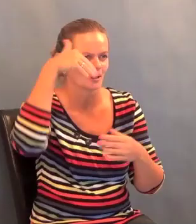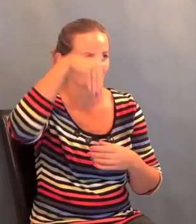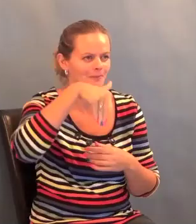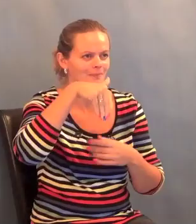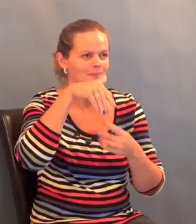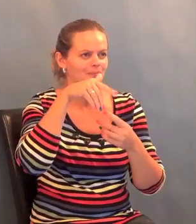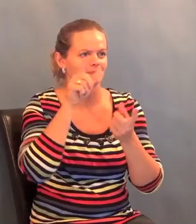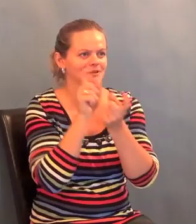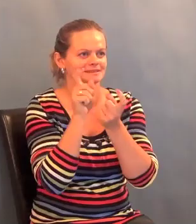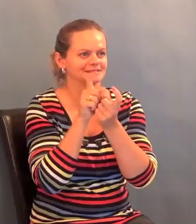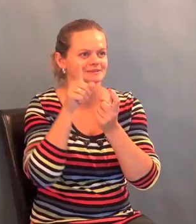Wiesz gdzie jest Mc Donald's?